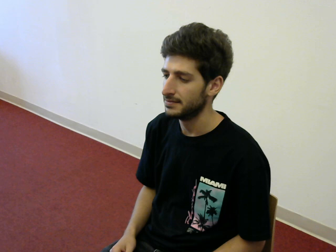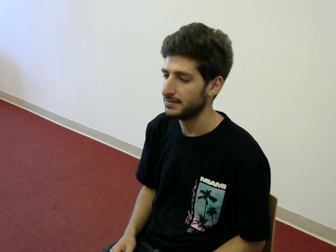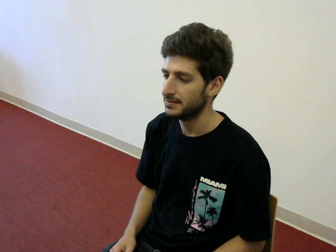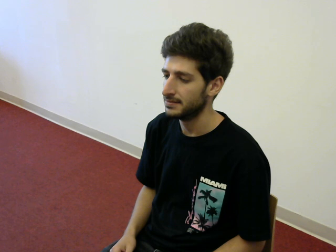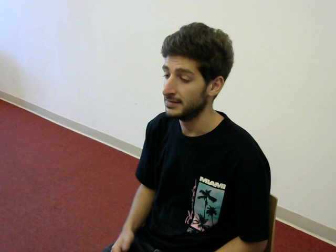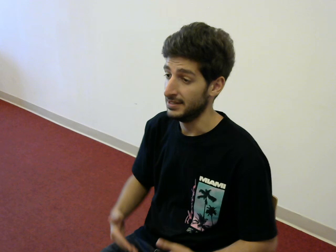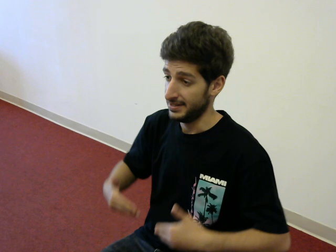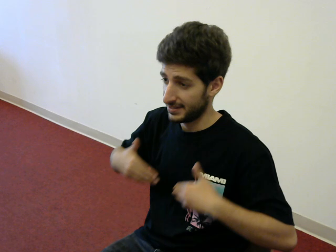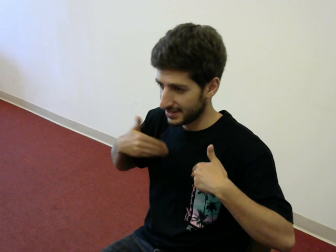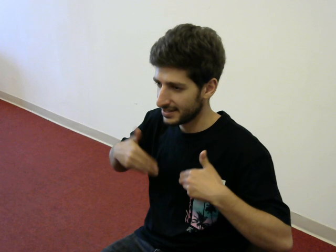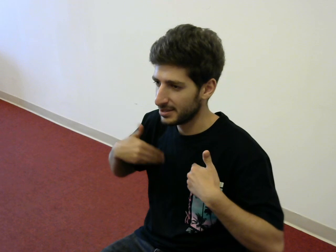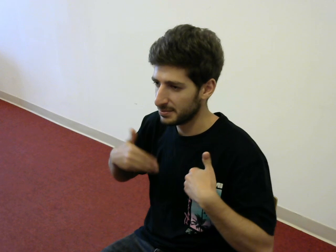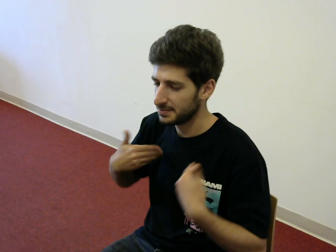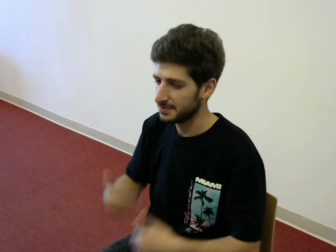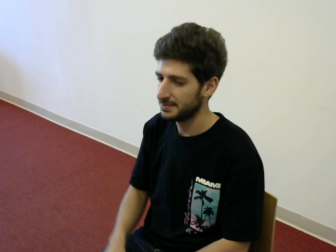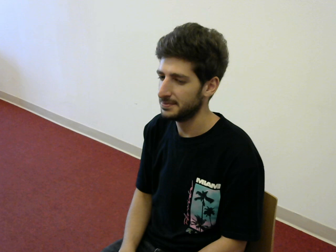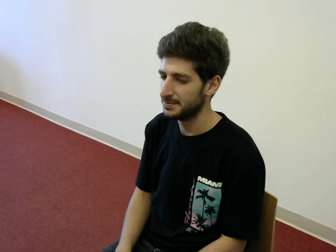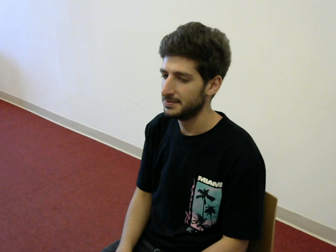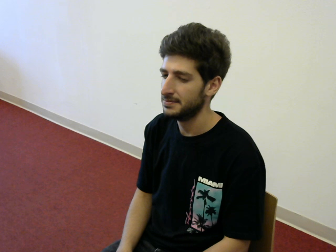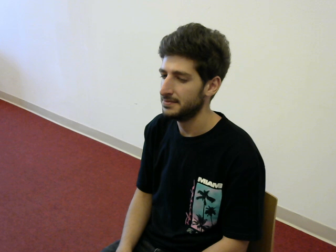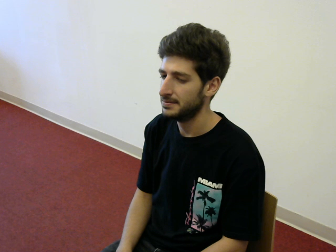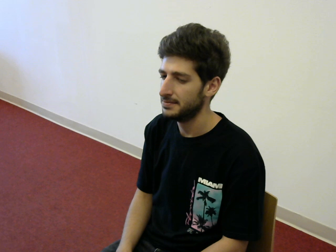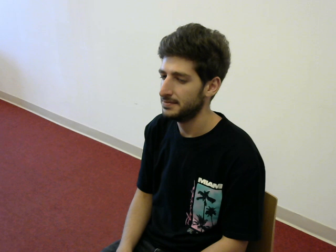Salam